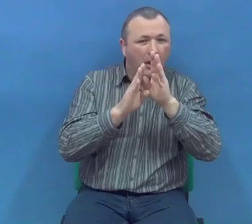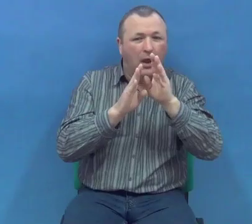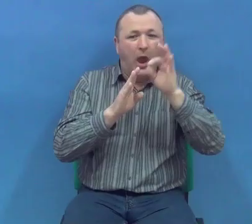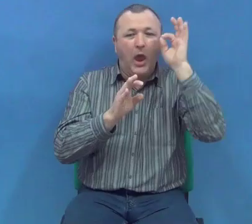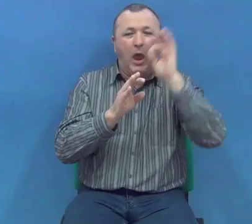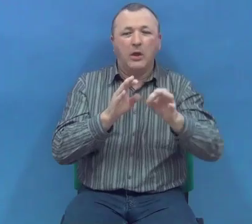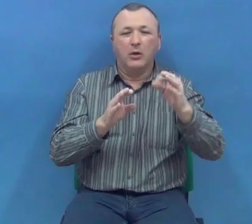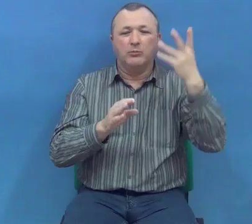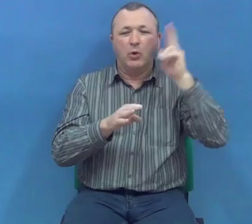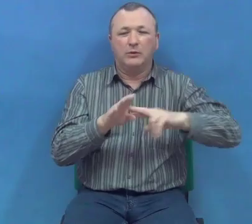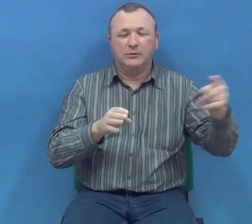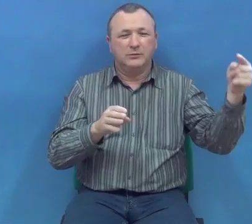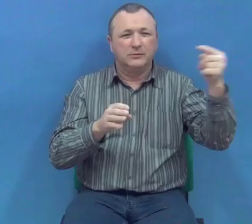Akurat przyszedł policjant.